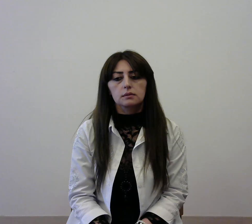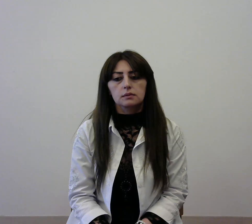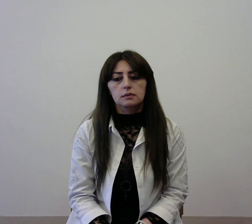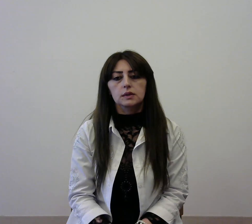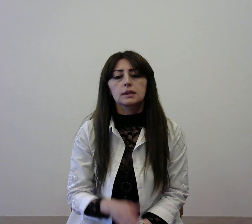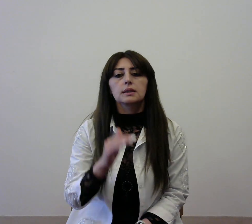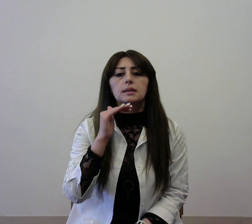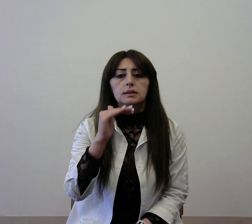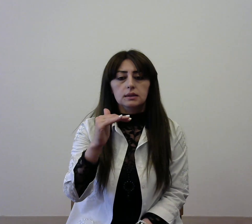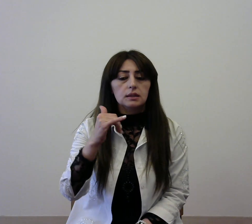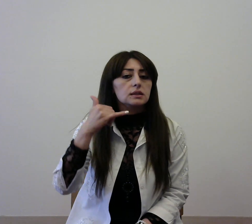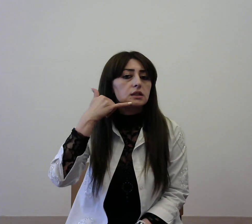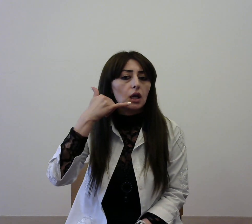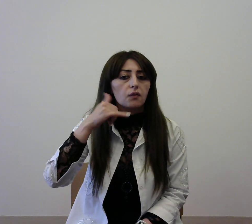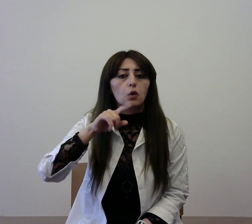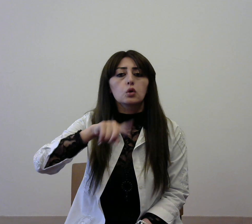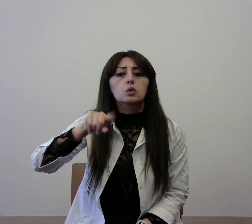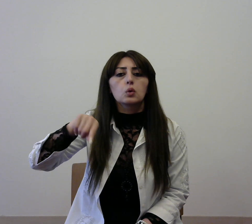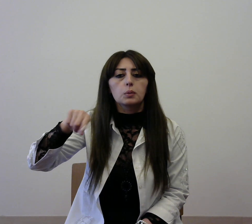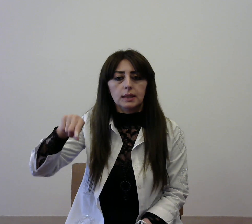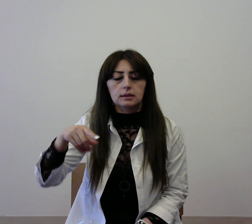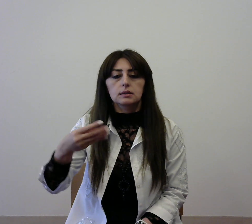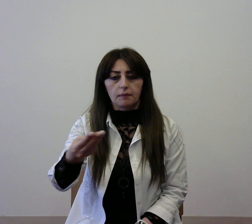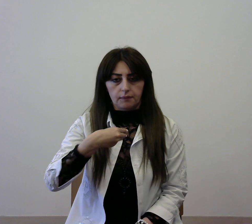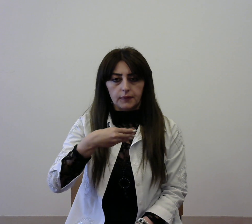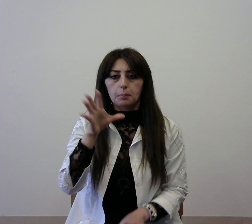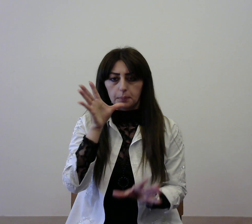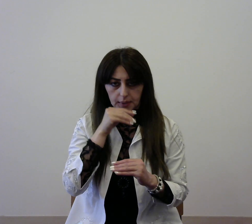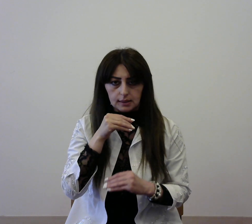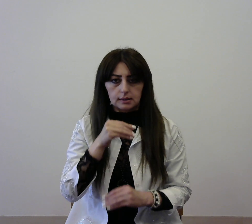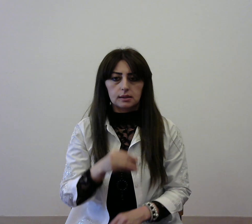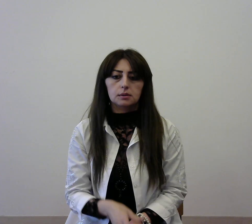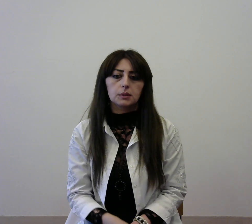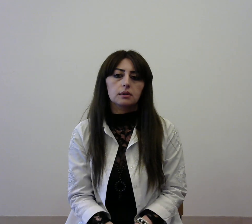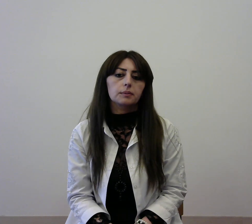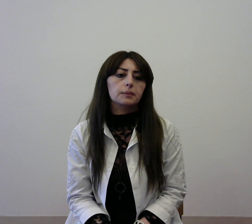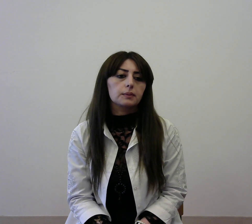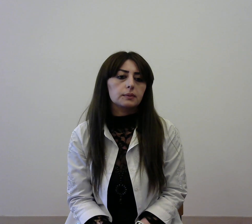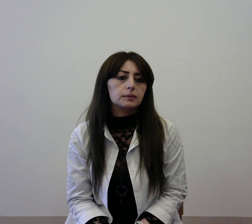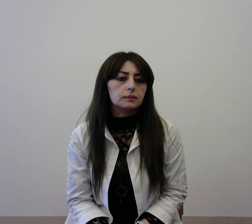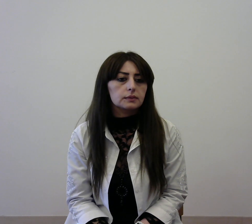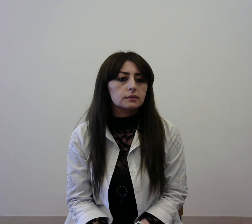Siz telefon nömrənizi verə bilərsinizmi?